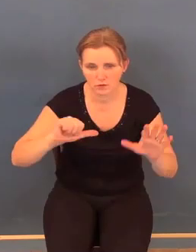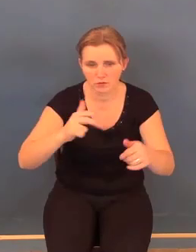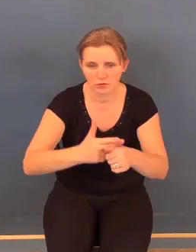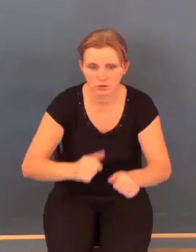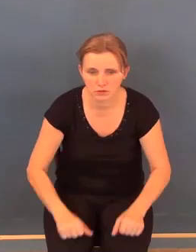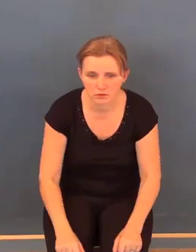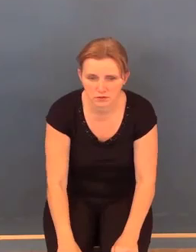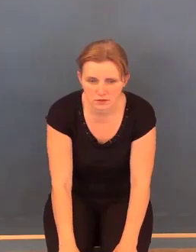Jestem wolna od szóstej trzydzieści.